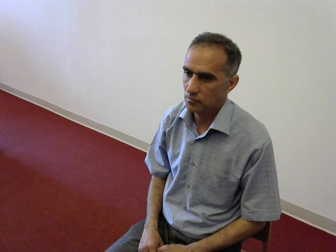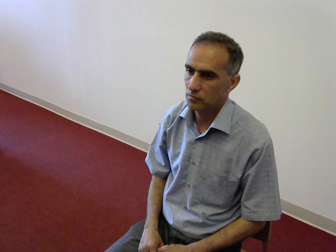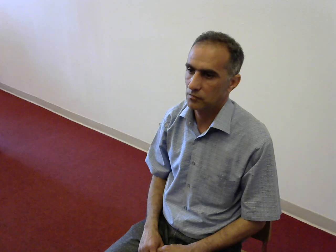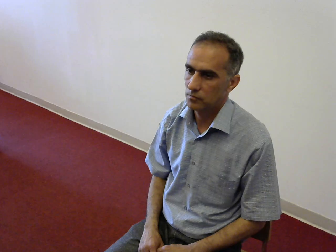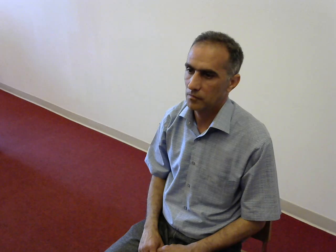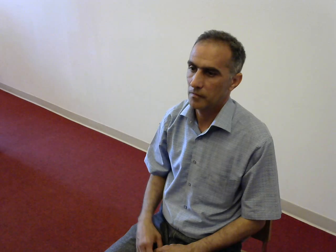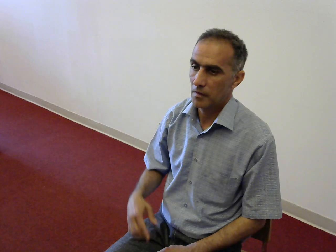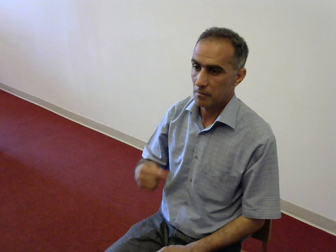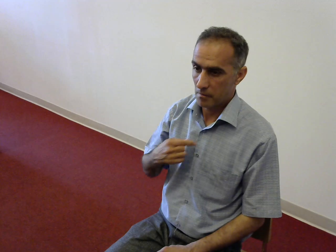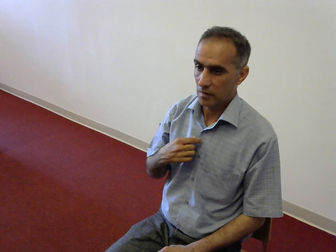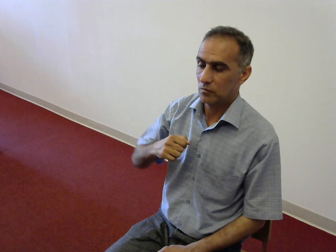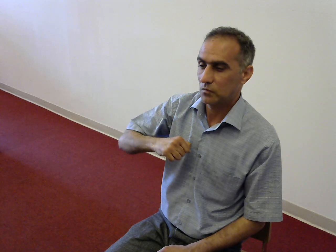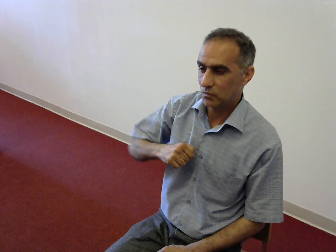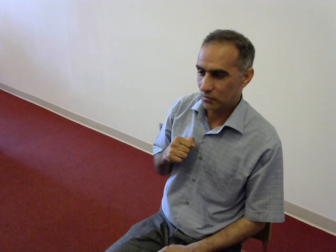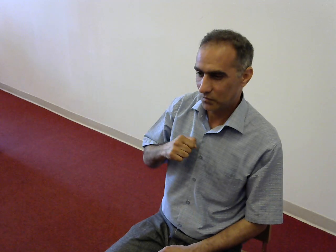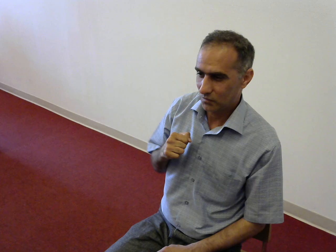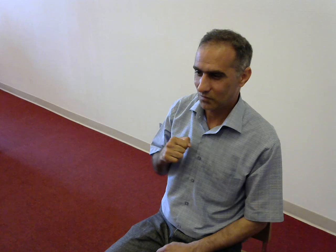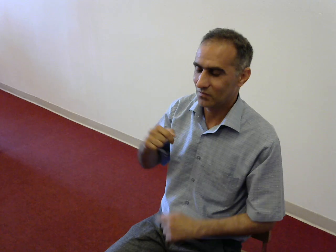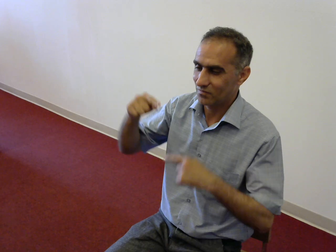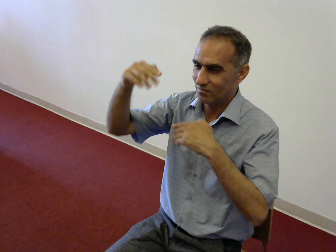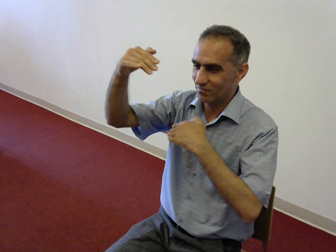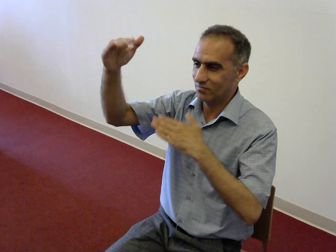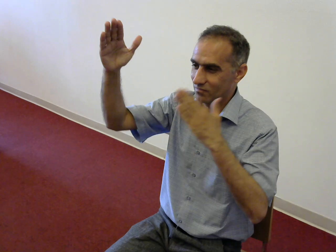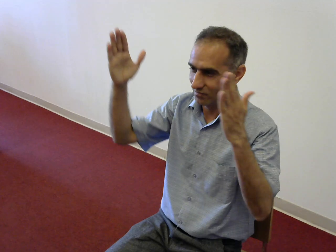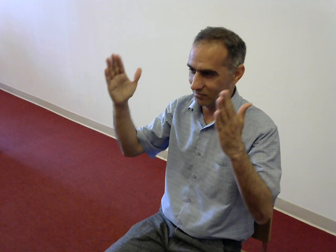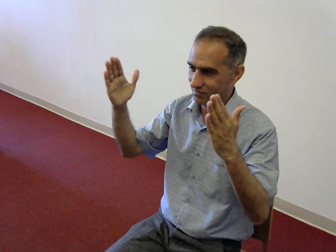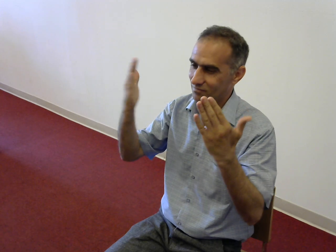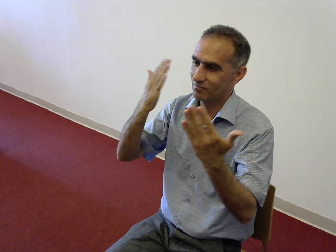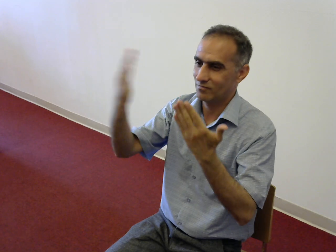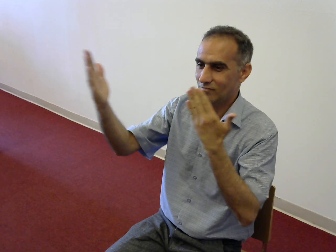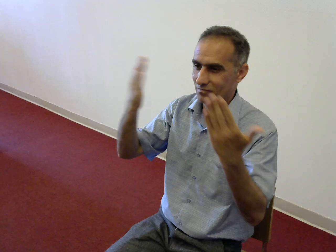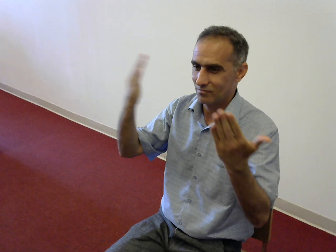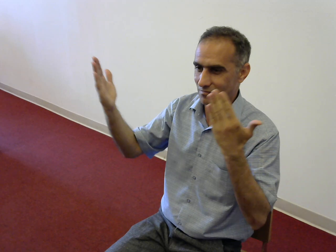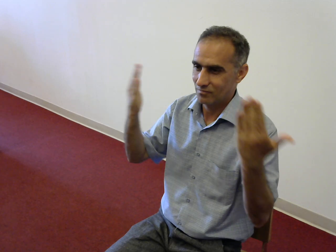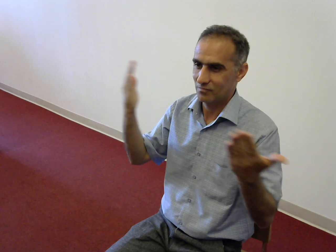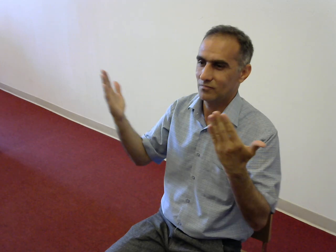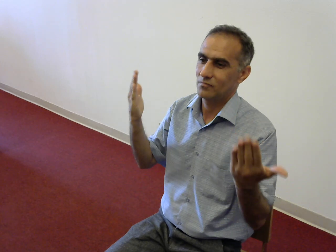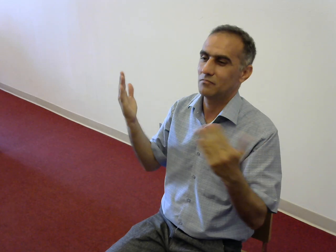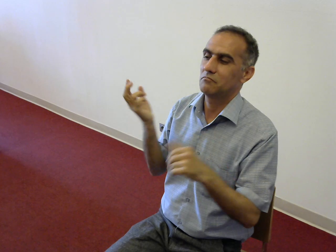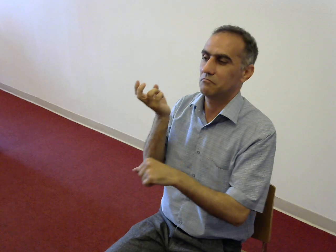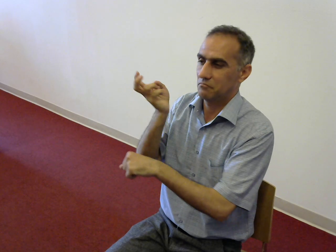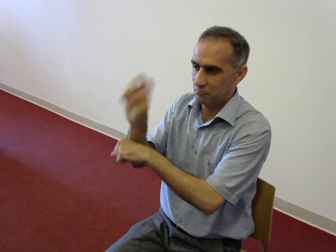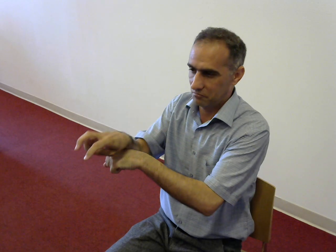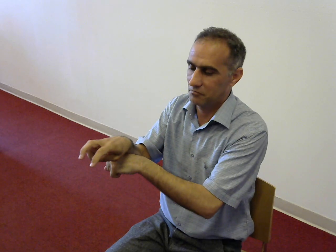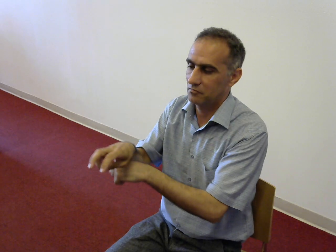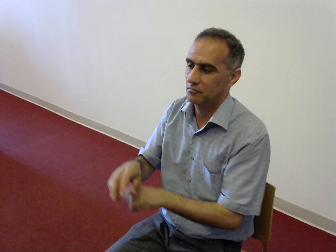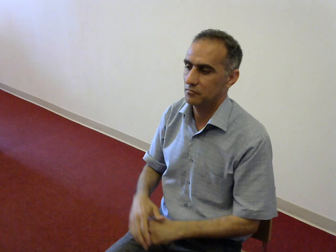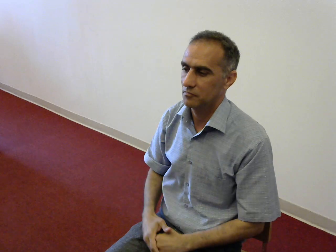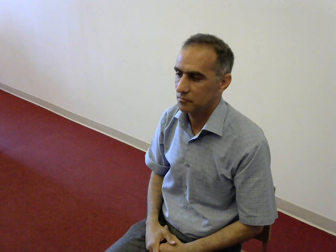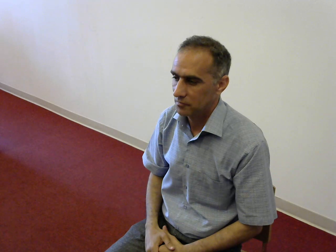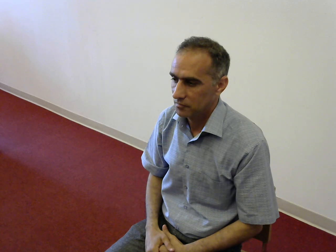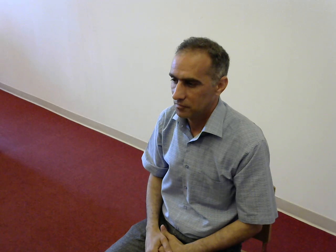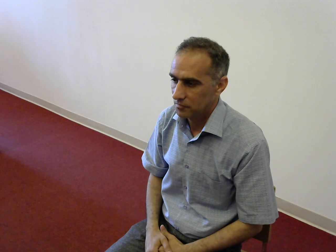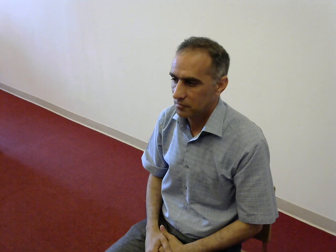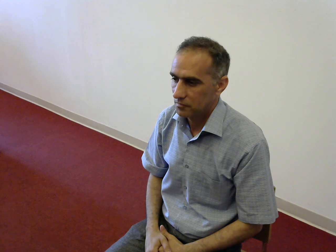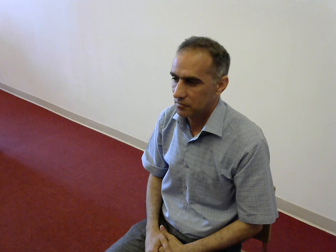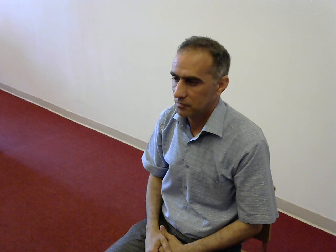Mənim dostumla sərgiyə getmişdim